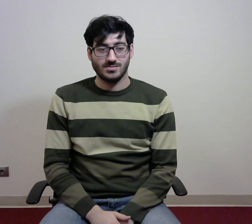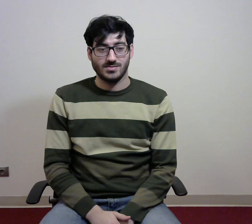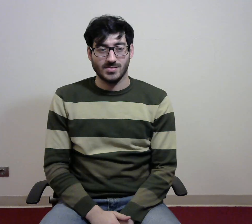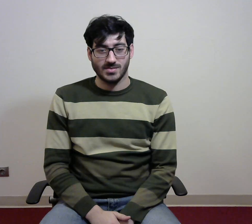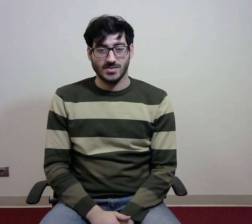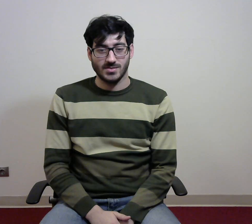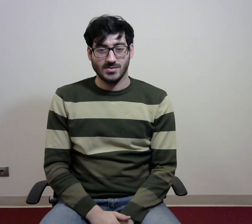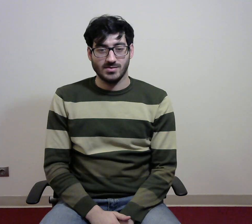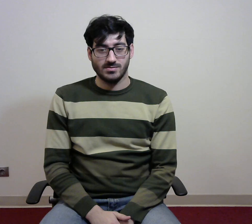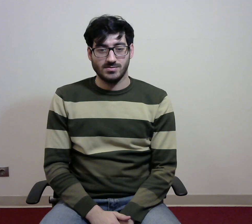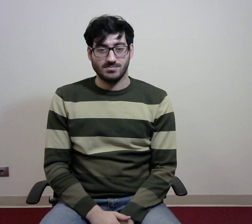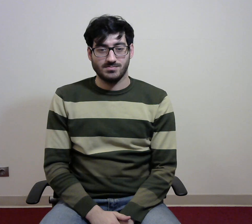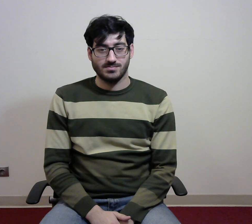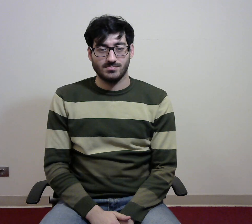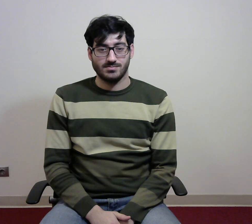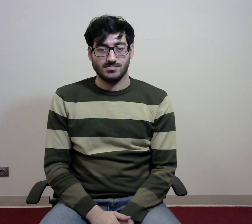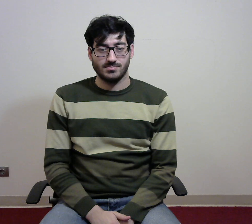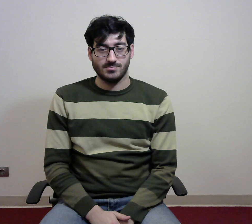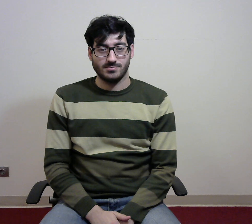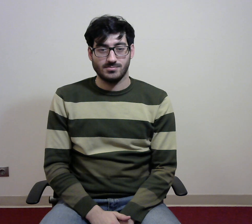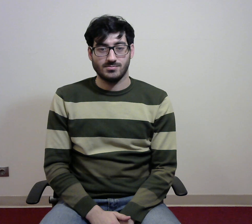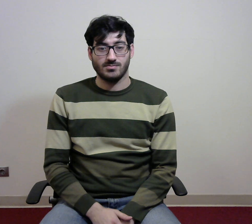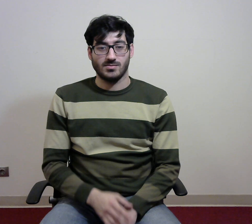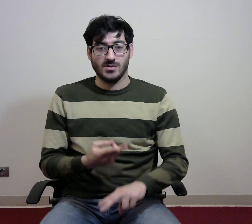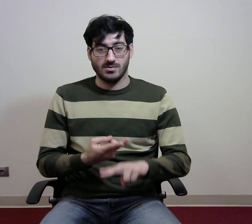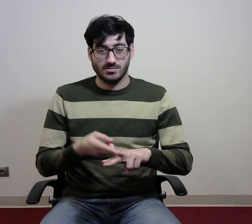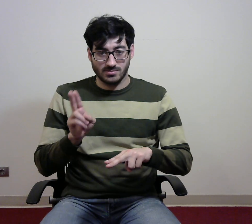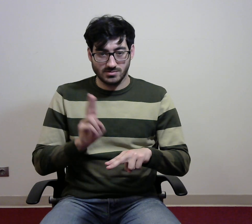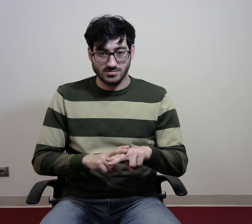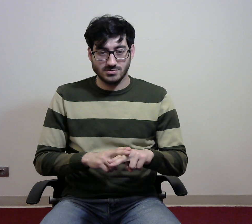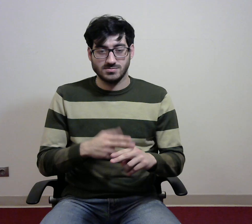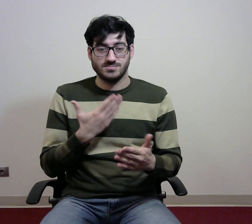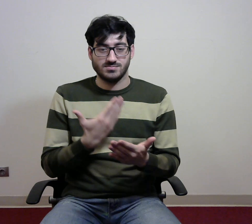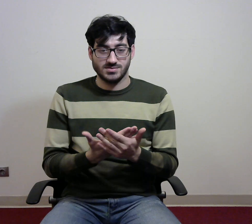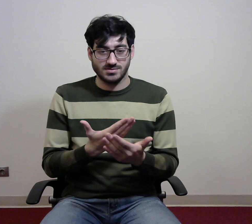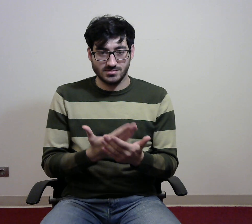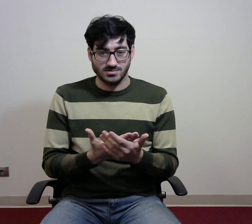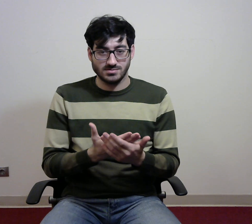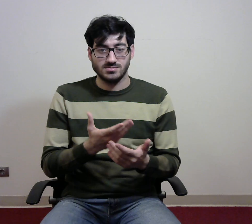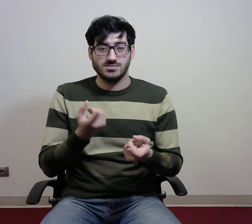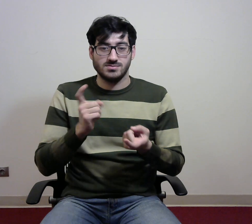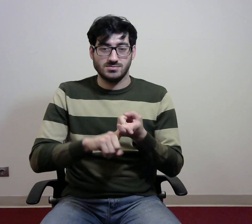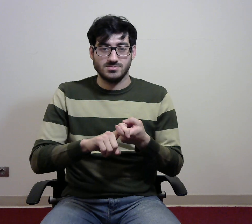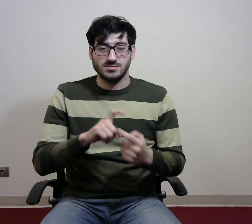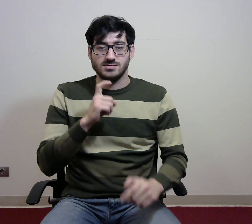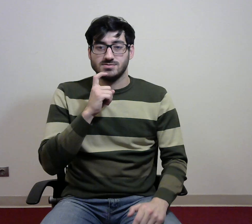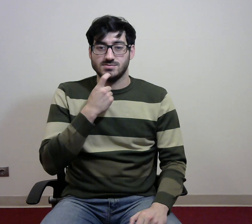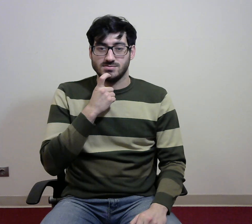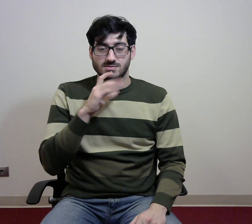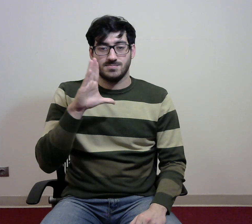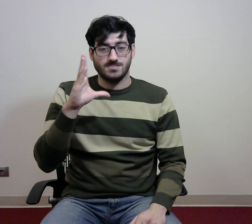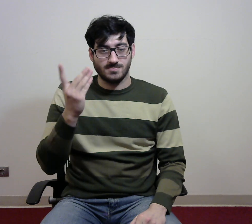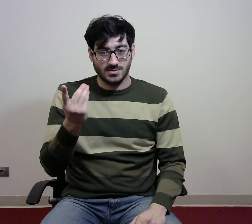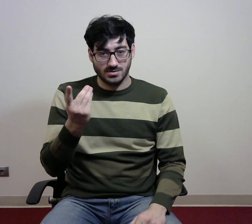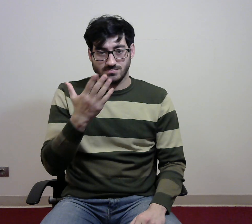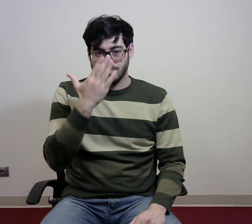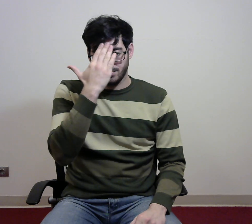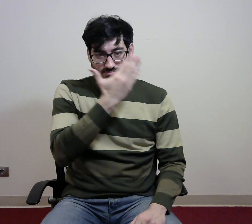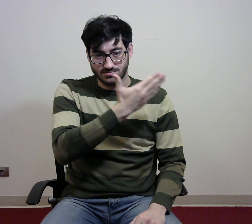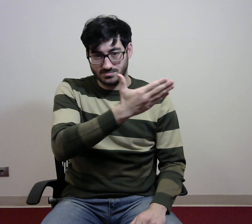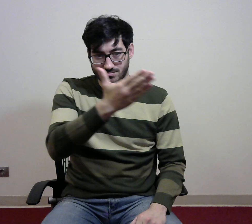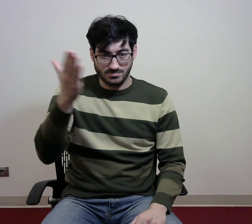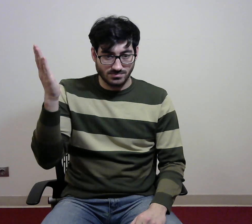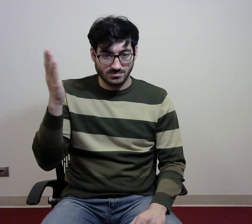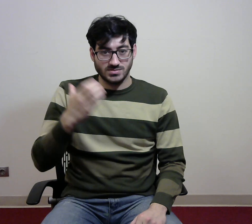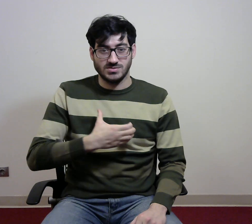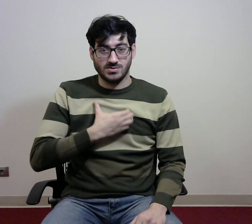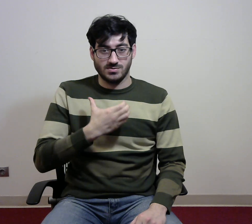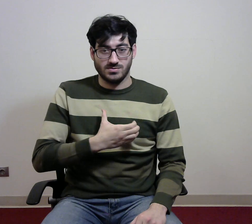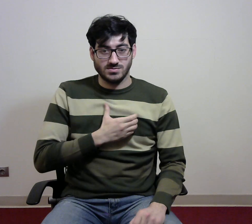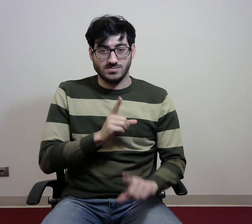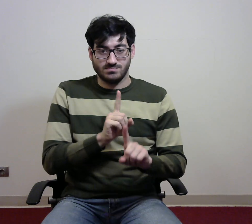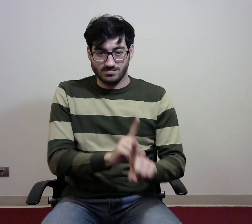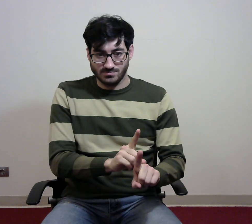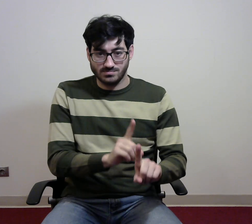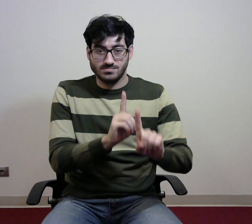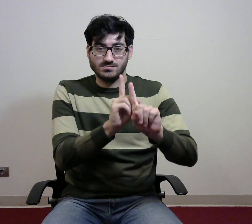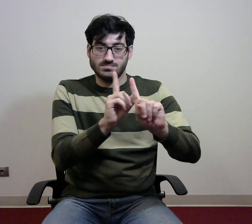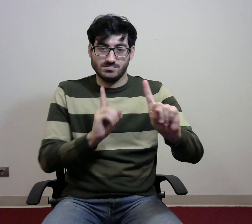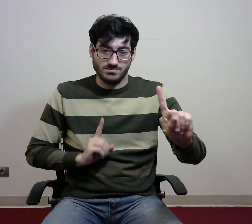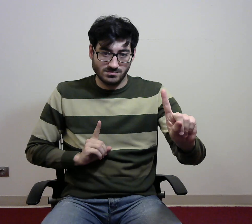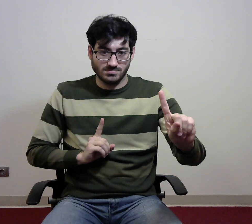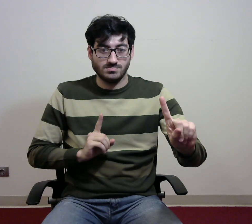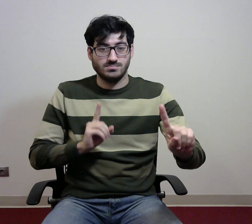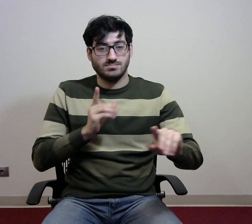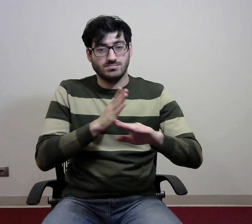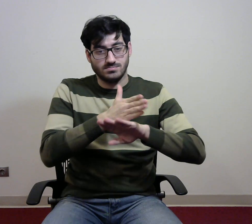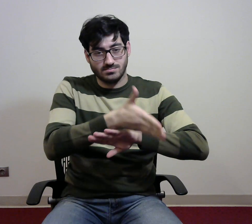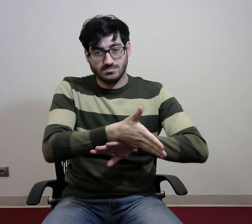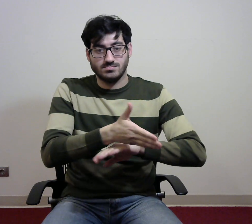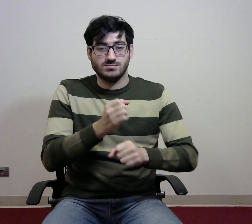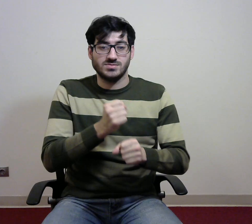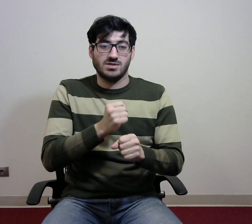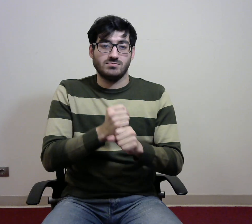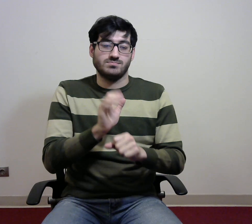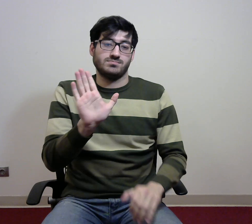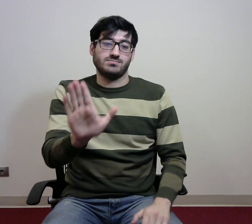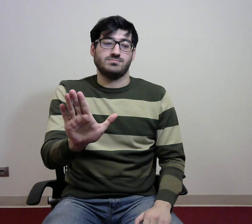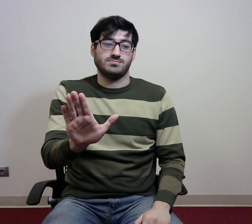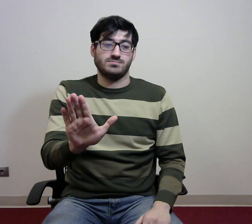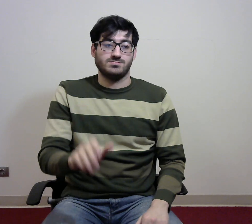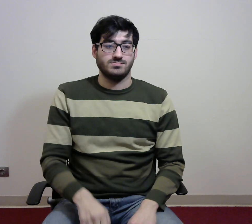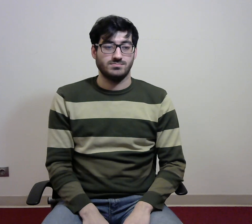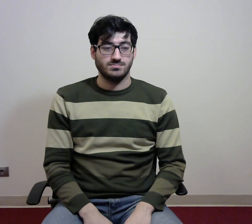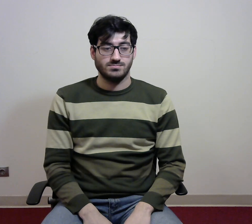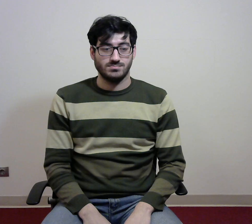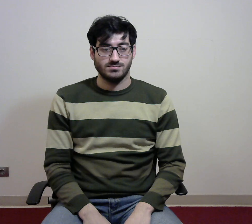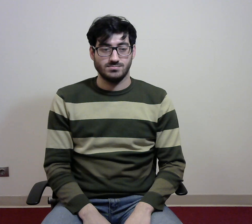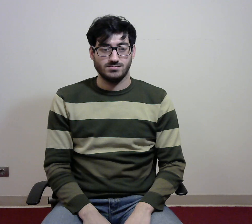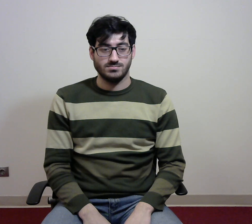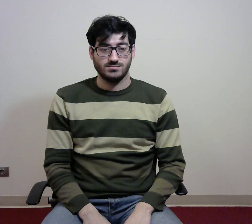Bu məsələ ilə bağlı Əmək və Əhalinin Sosial Müdafiəsi Nazirliyinə müraciət etməlisiniz